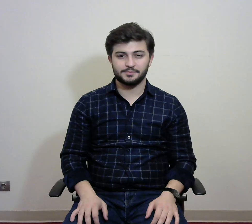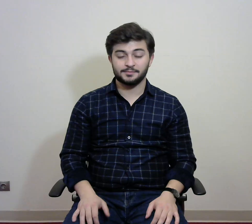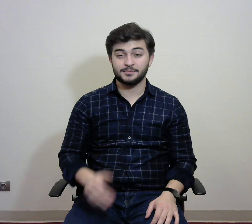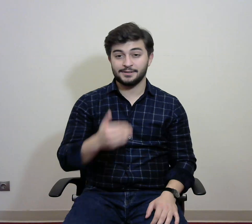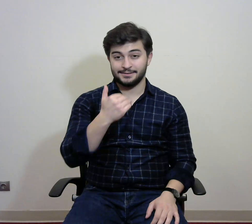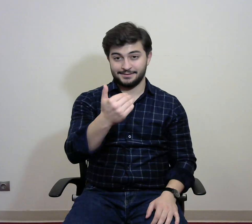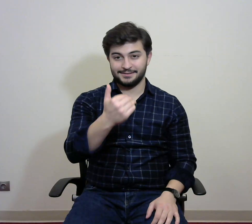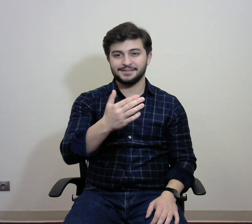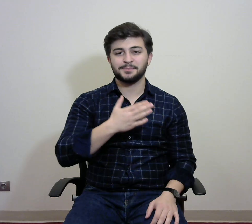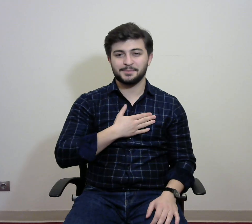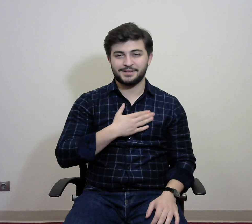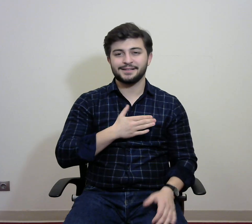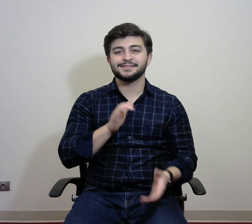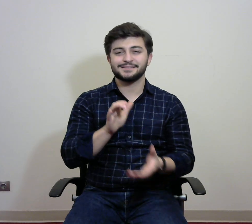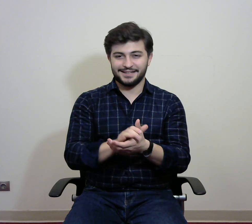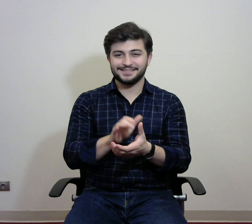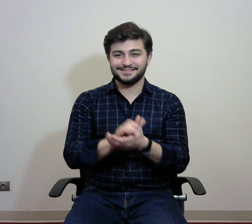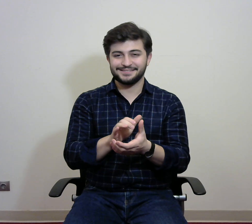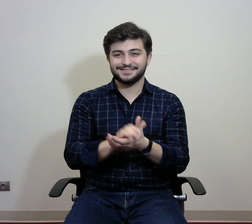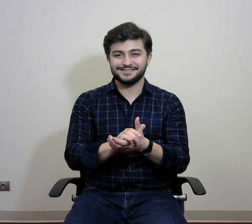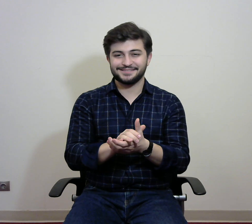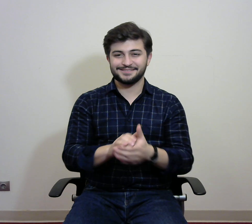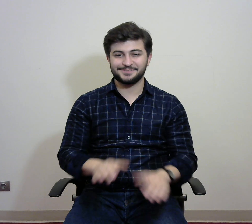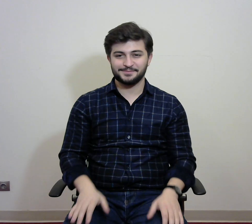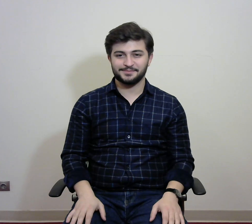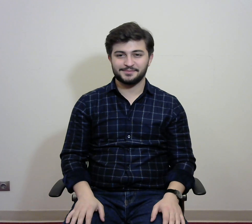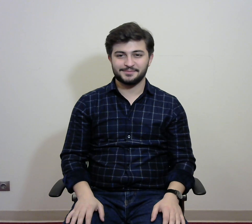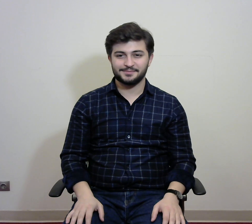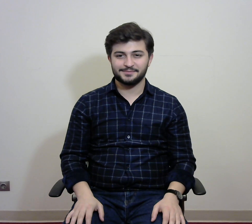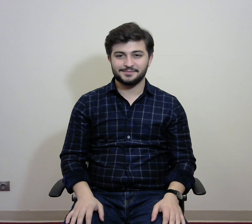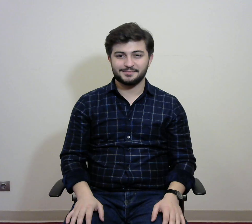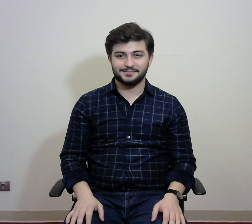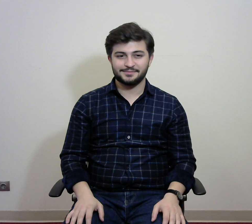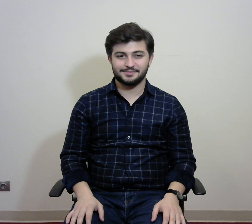Siz mənə tanış gəlirsiniz